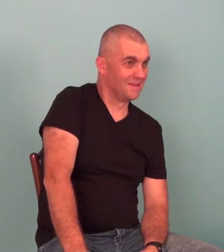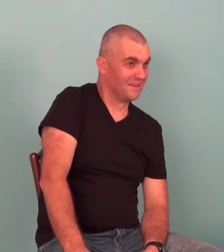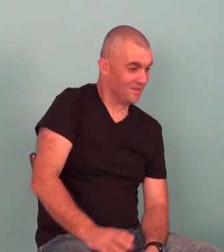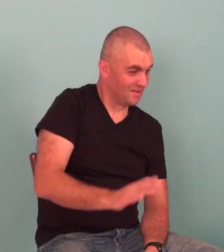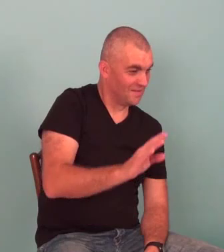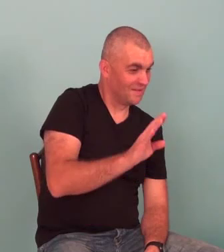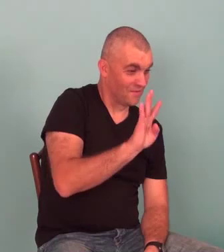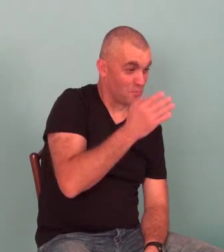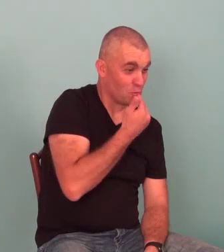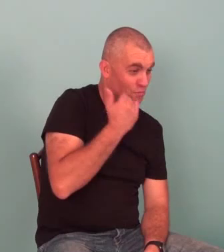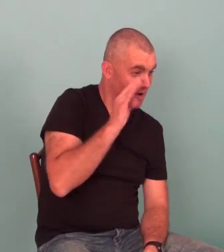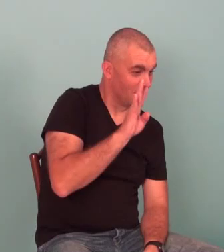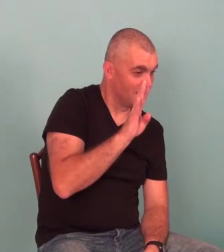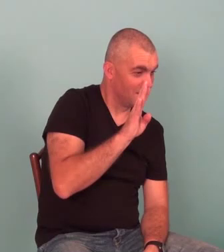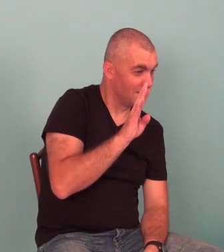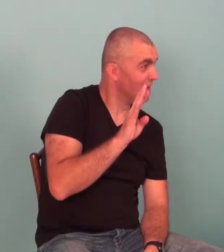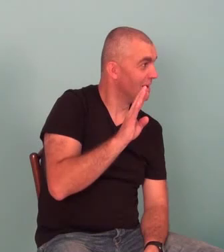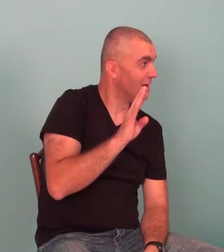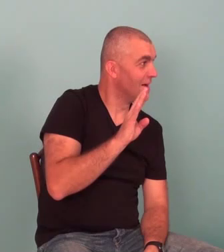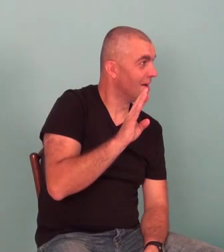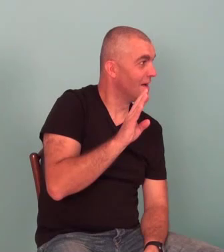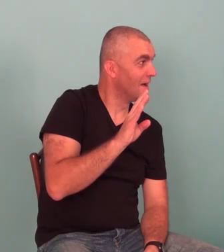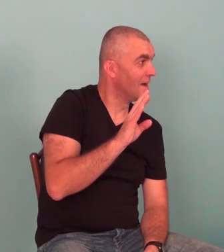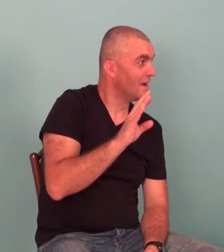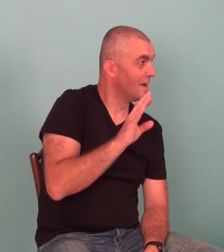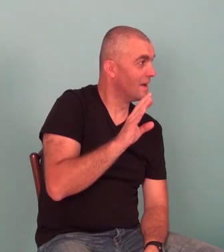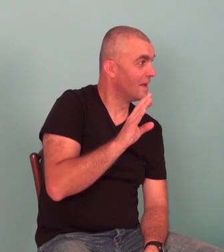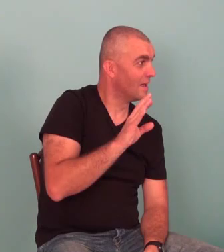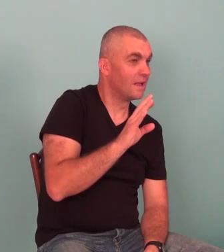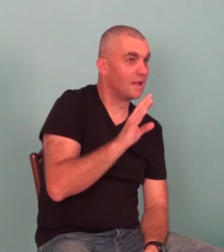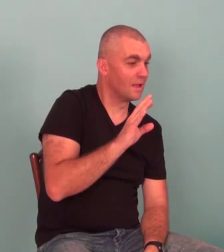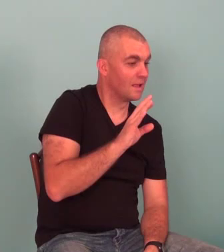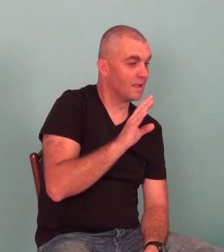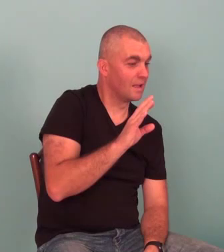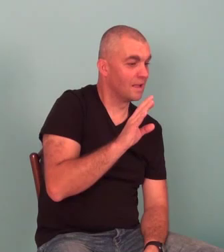Czwarta po południu.